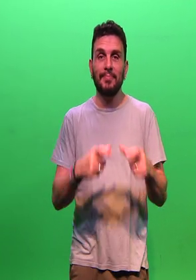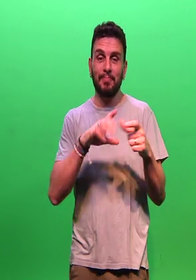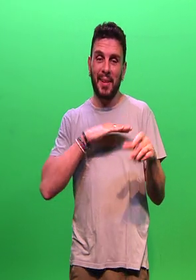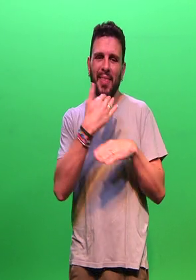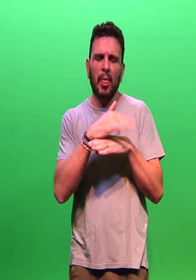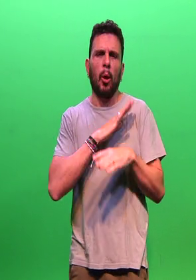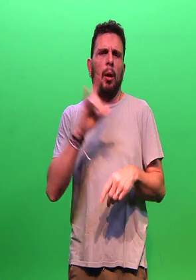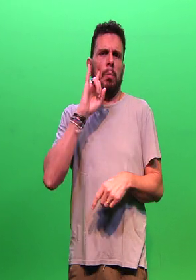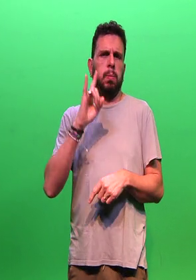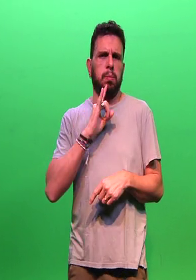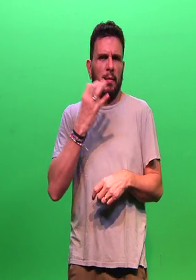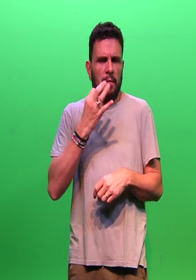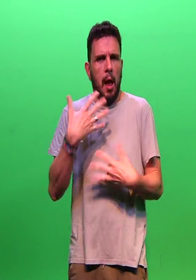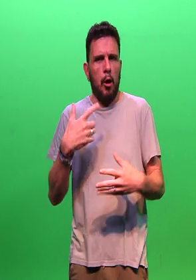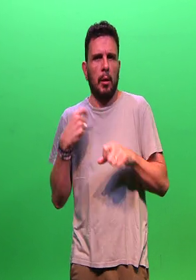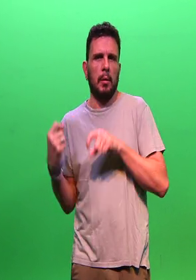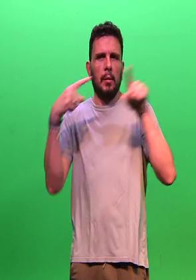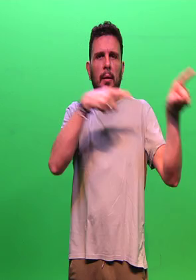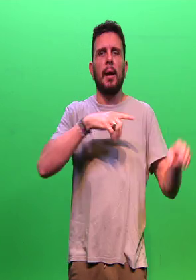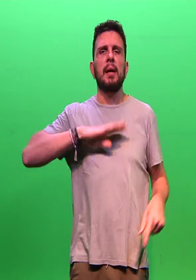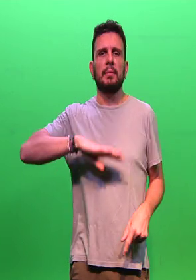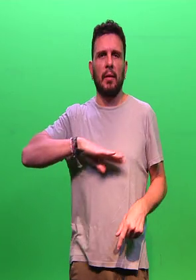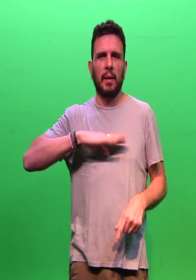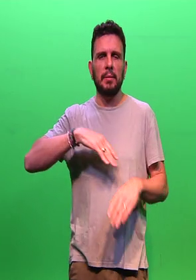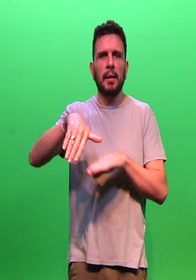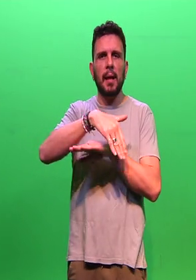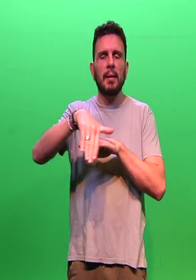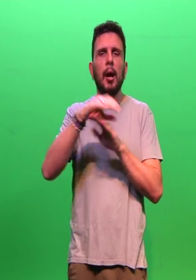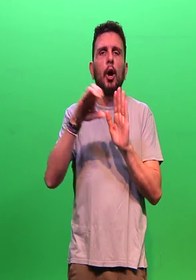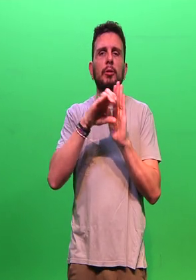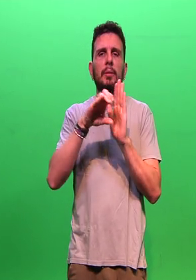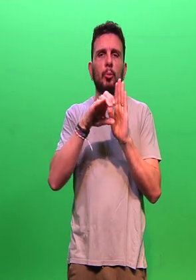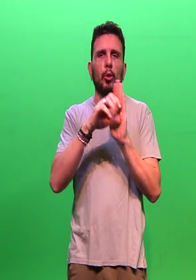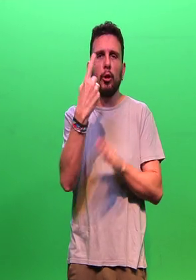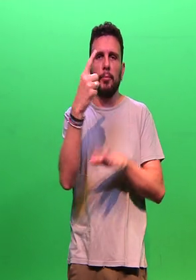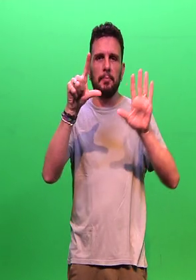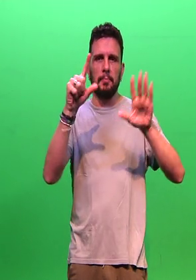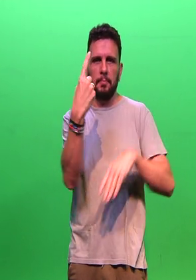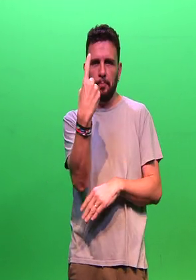L'adreça que hi ha és l'antiga, ara he anat a viure a Castelldefels, al carrer Constitució número cent setanta-u.